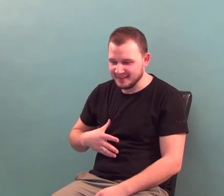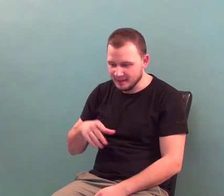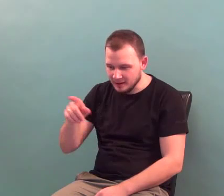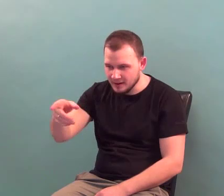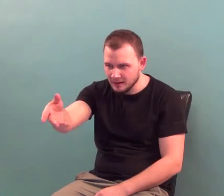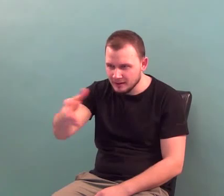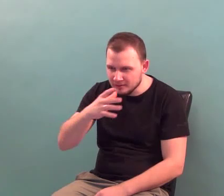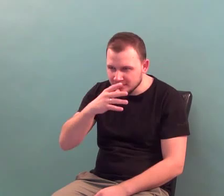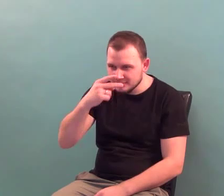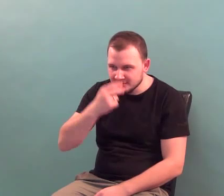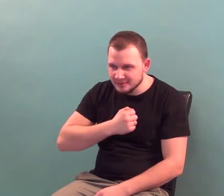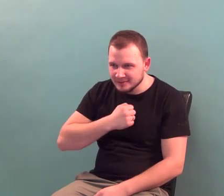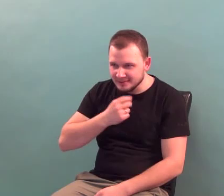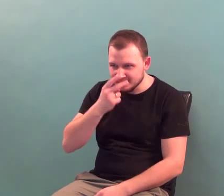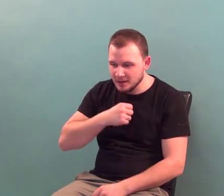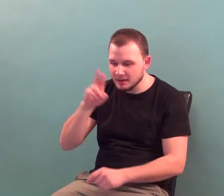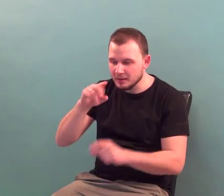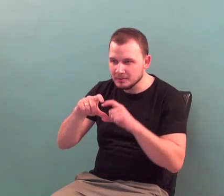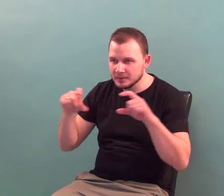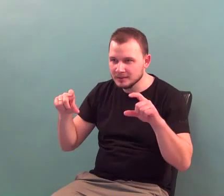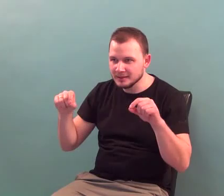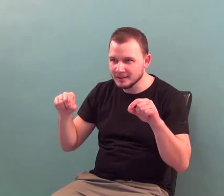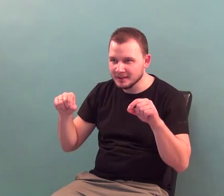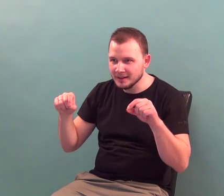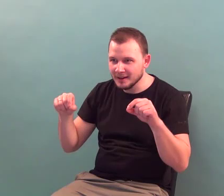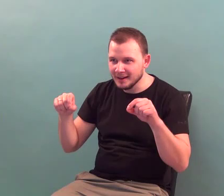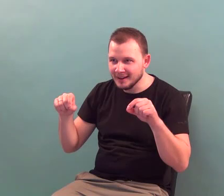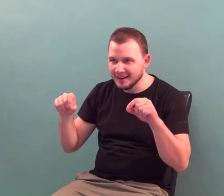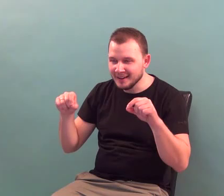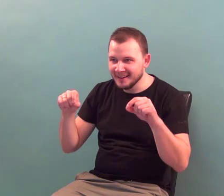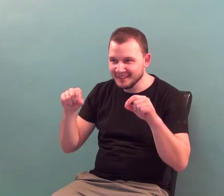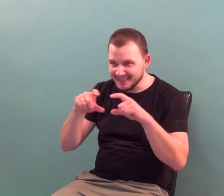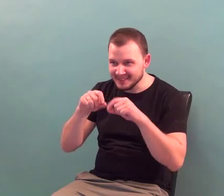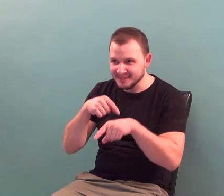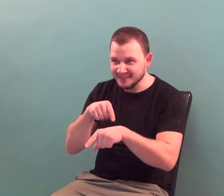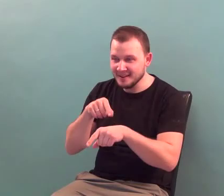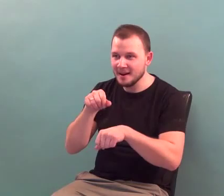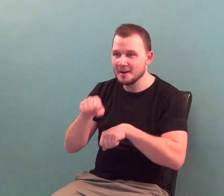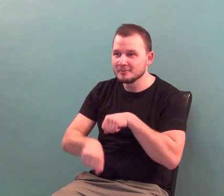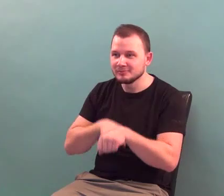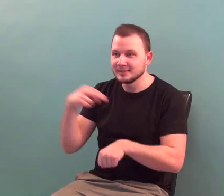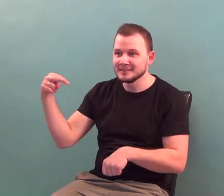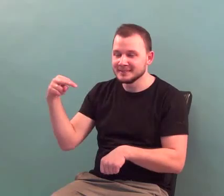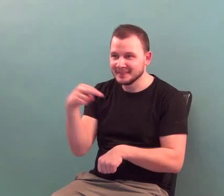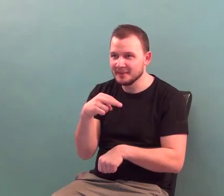To blisko jest, widać, niebieski prostokąt, nadjeżdża rower.